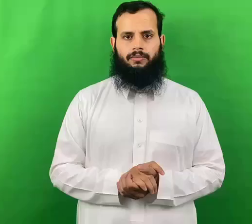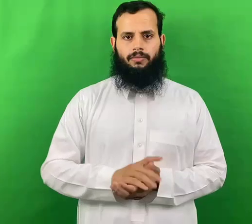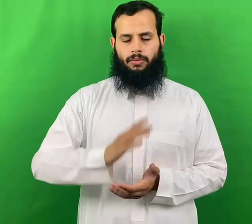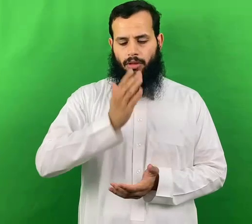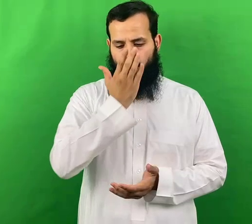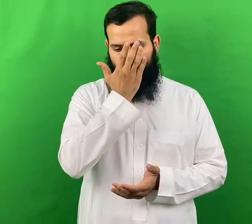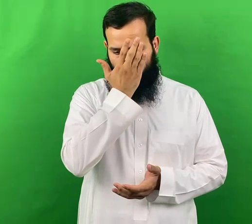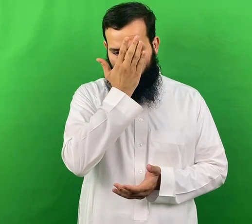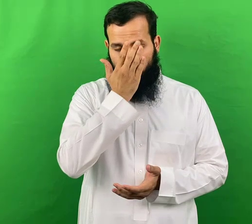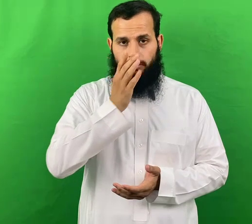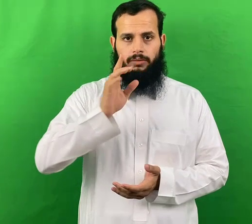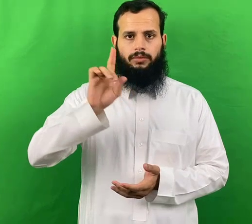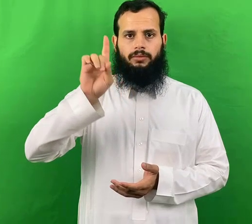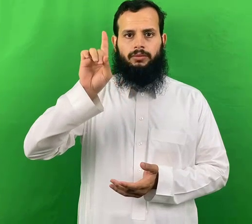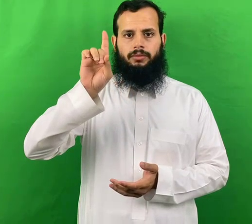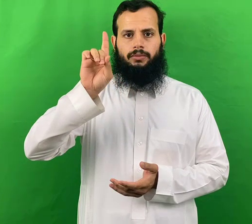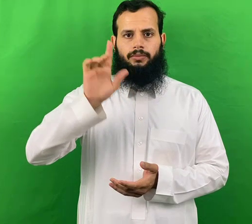عباد الله